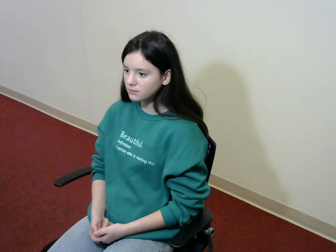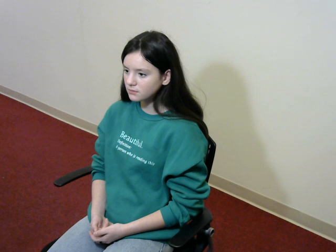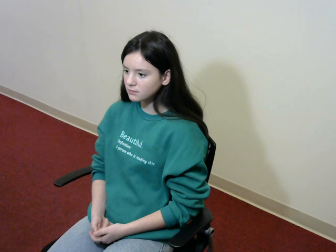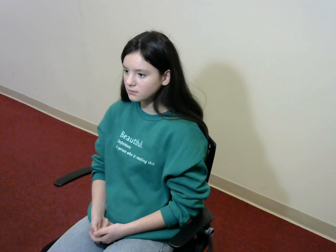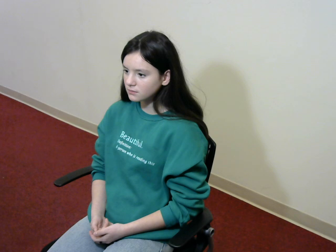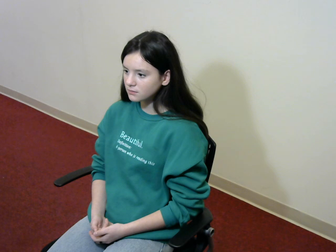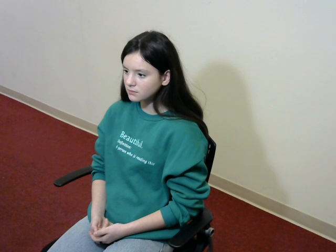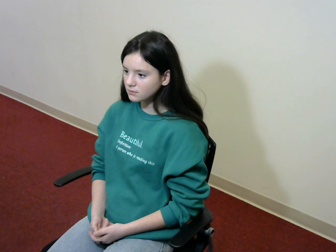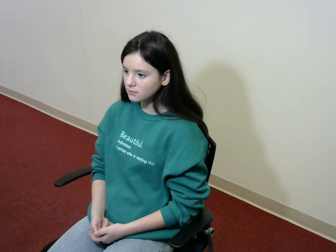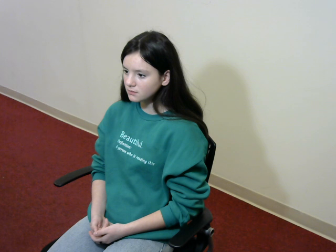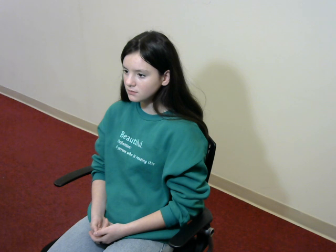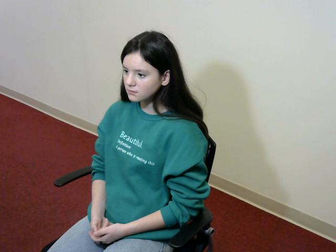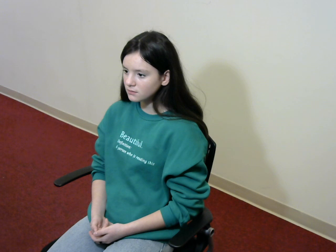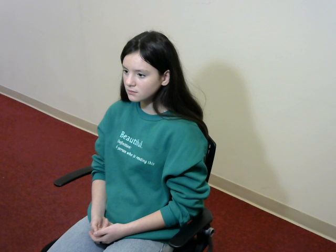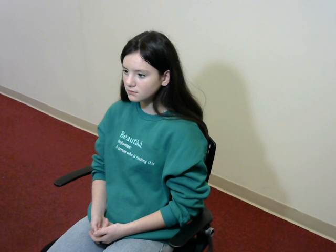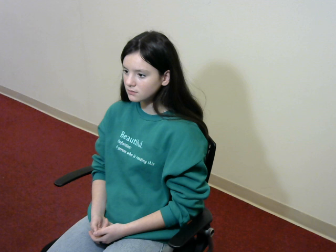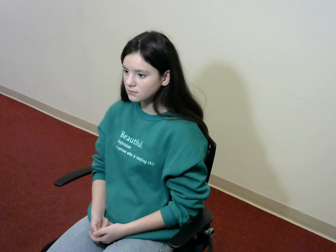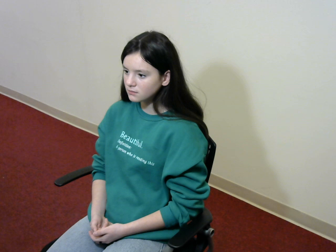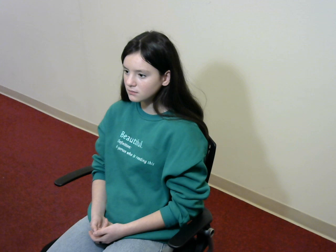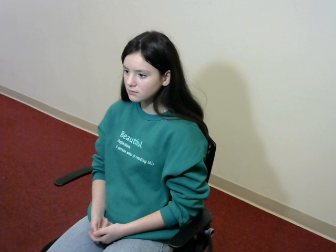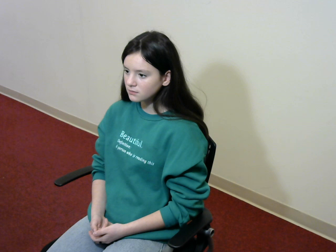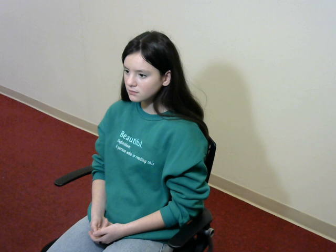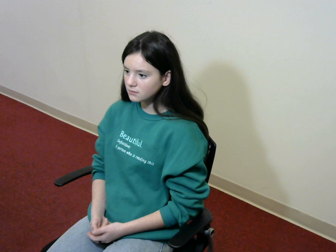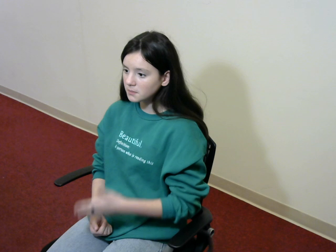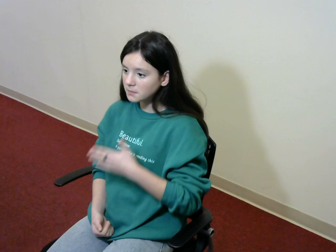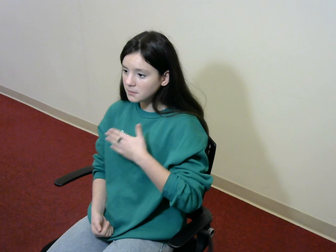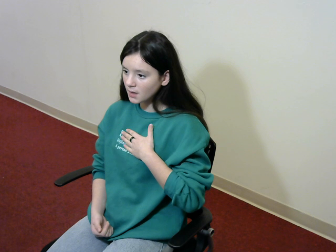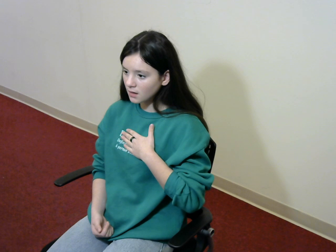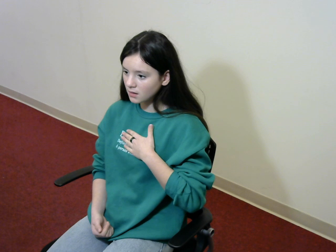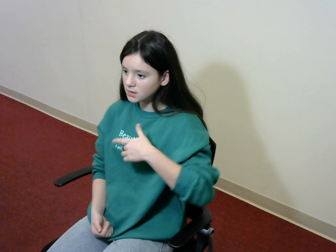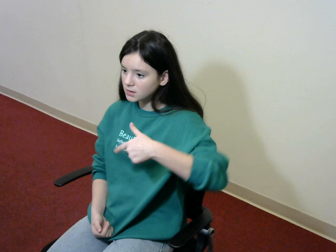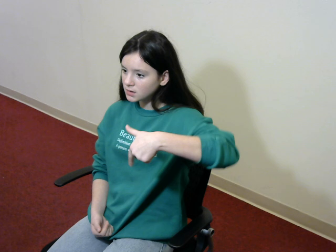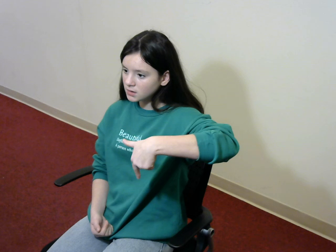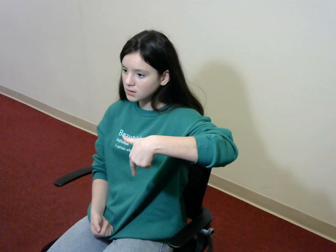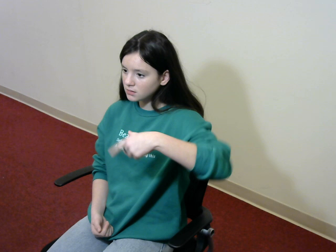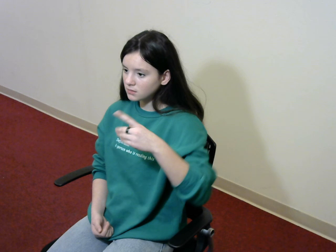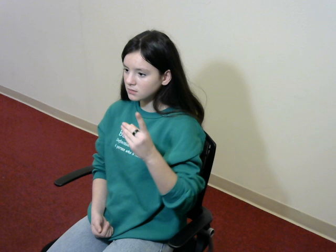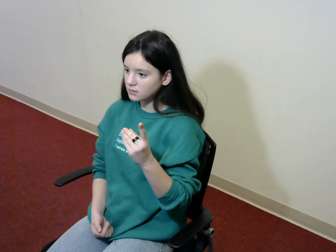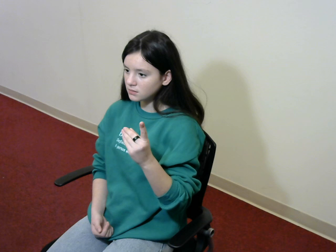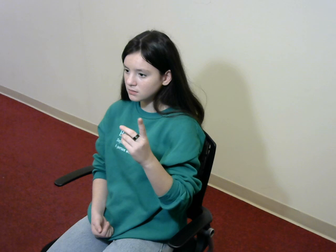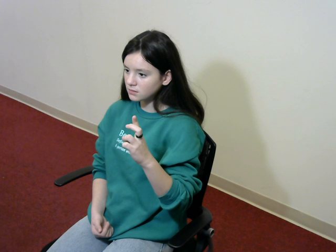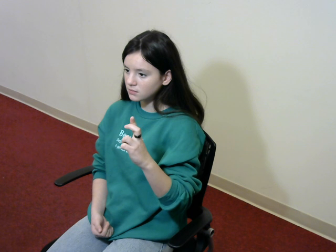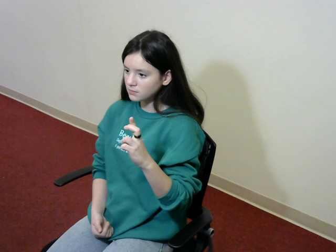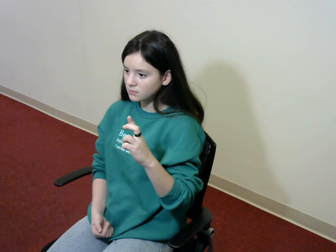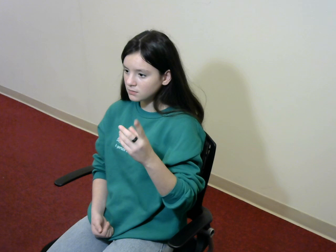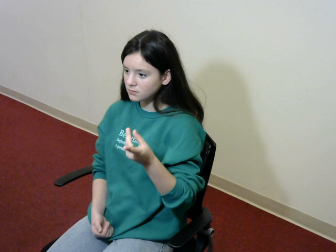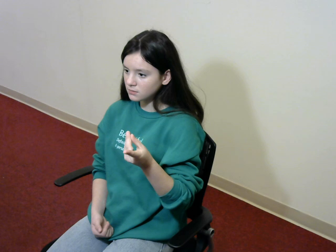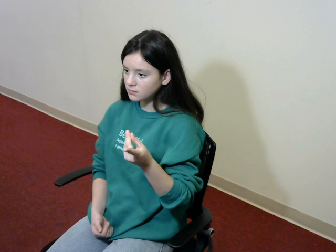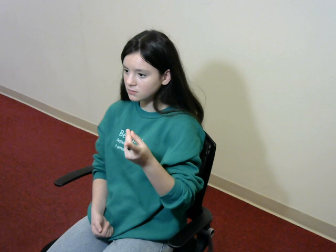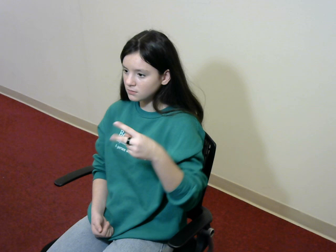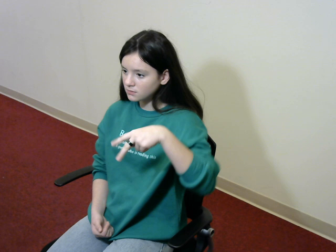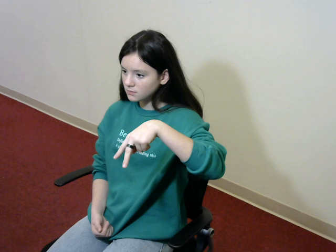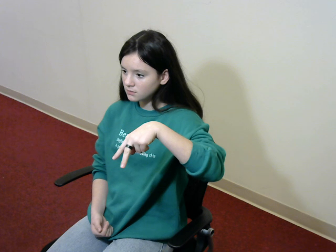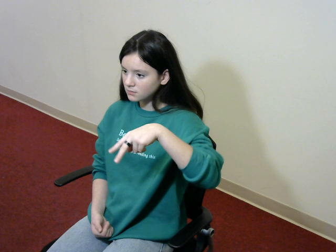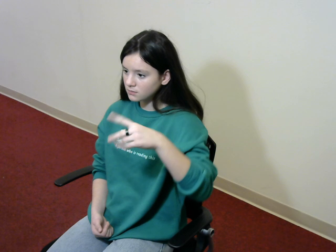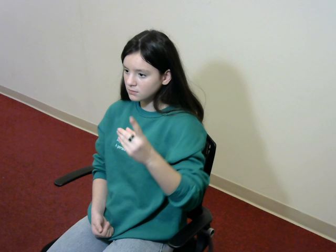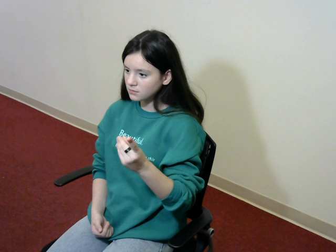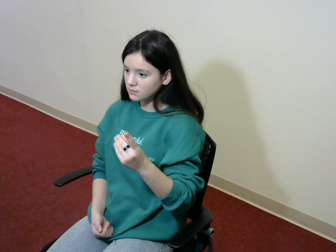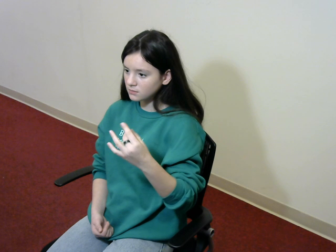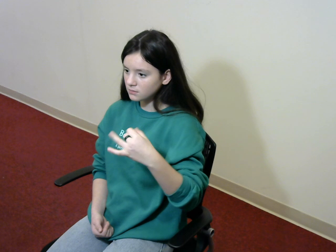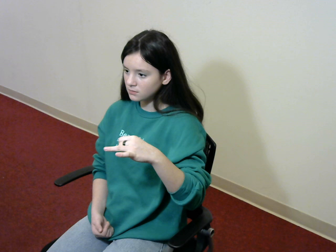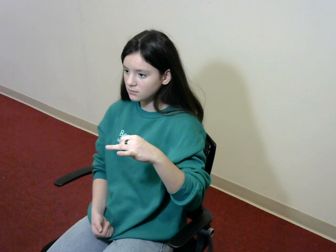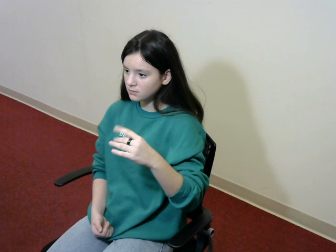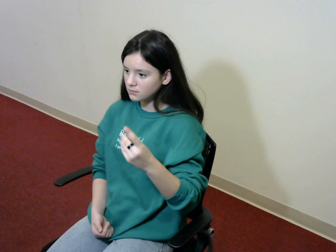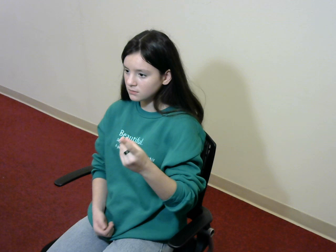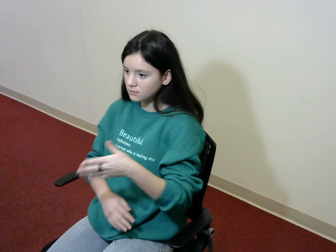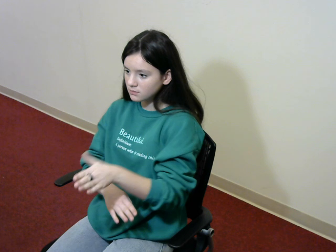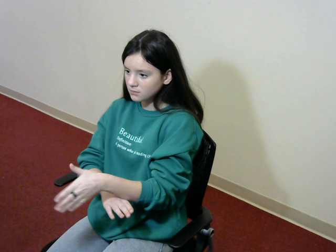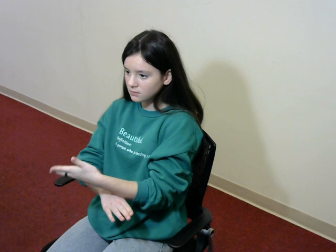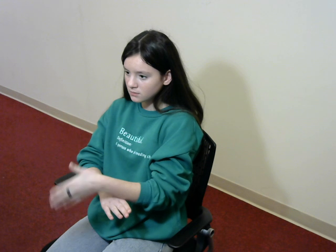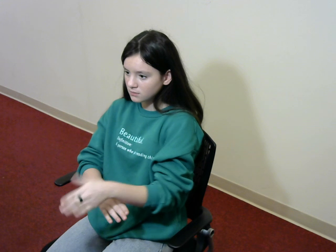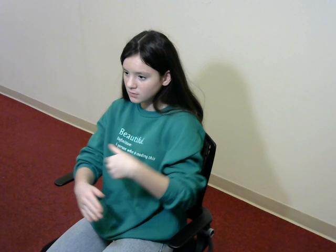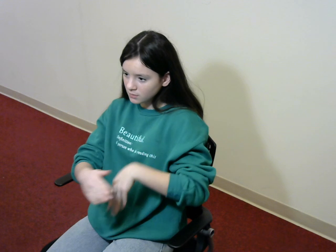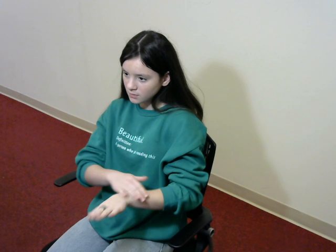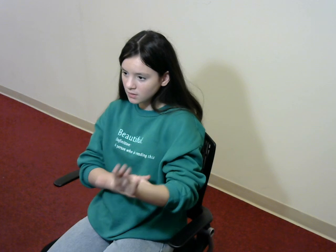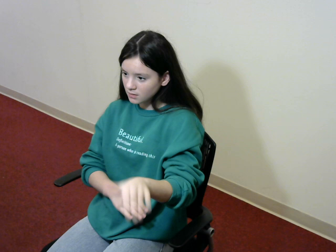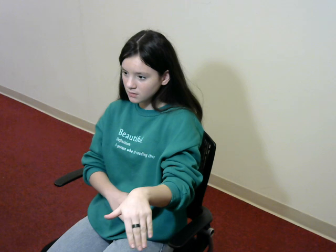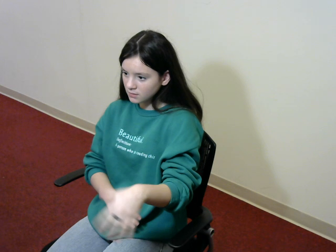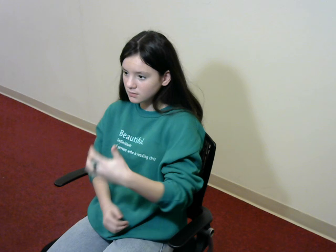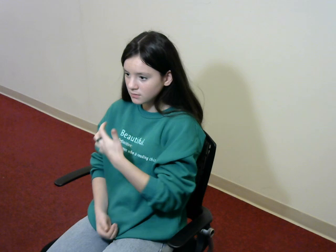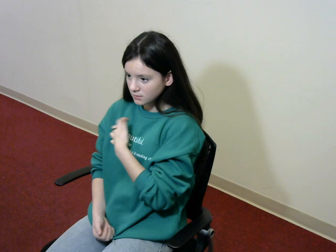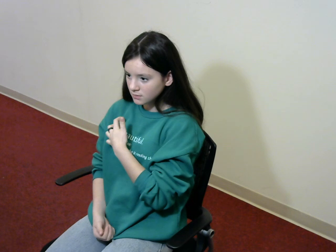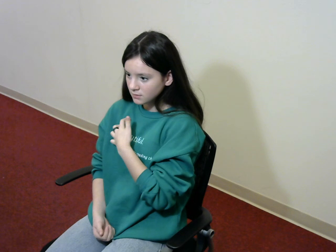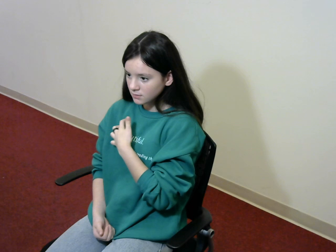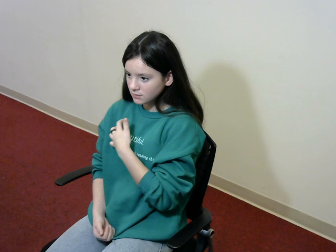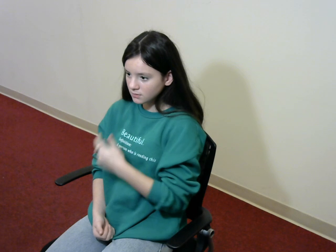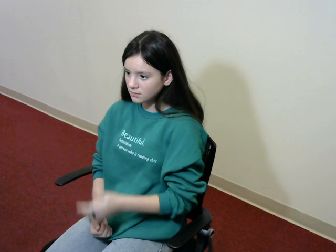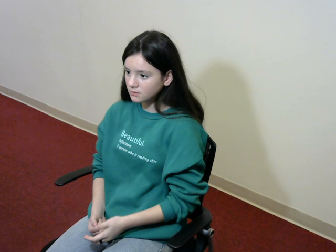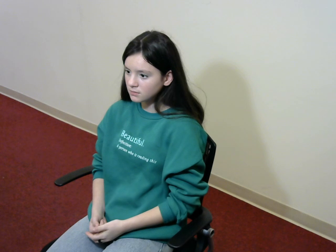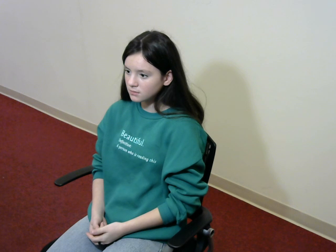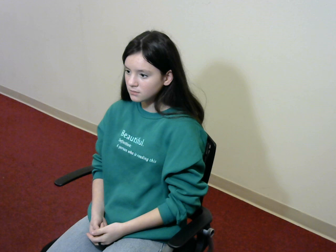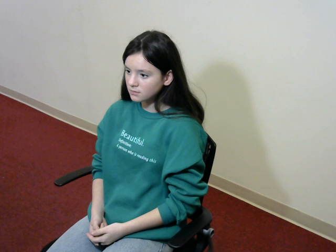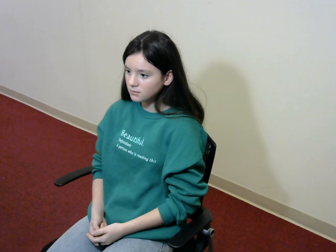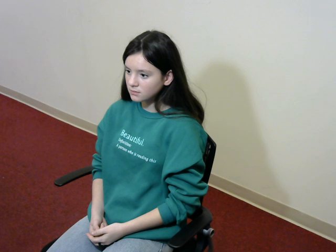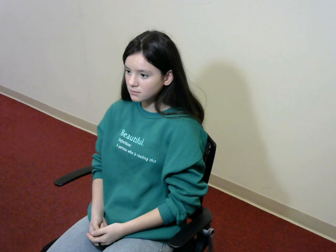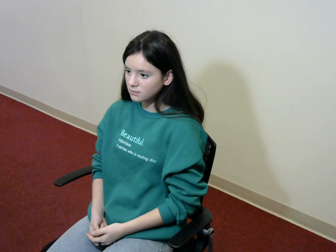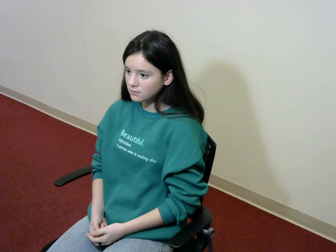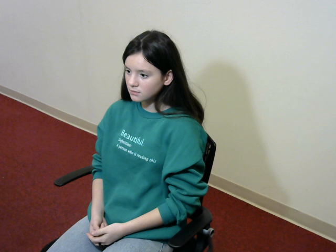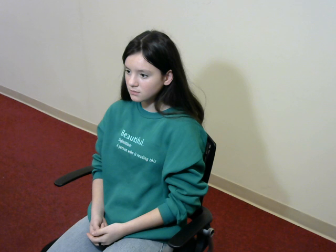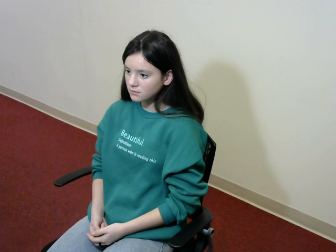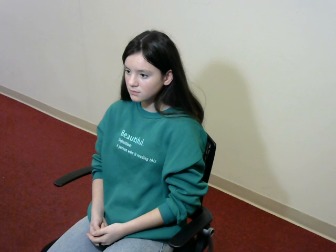Mən Qəbələyə gəzməyə getmək istəyirəm